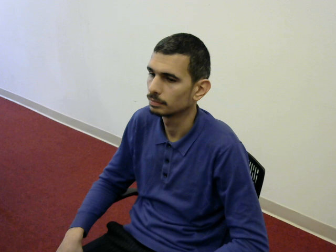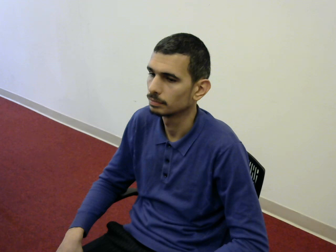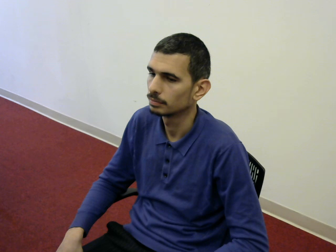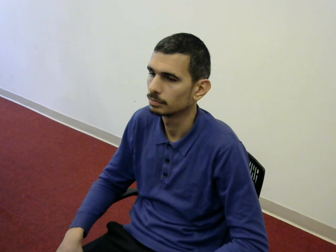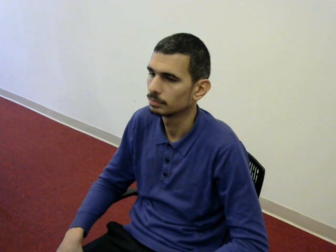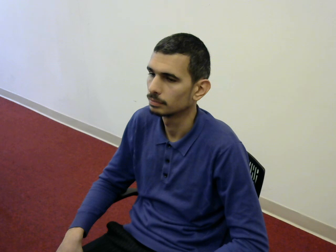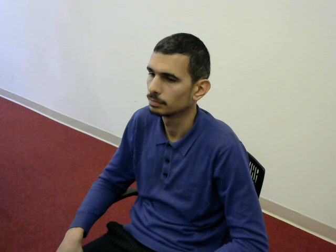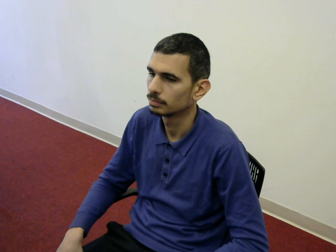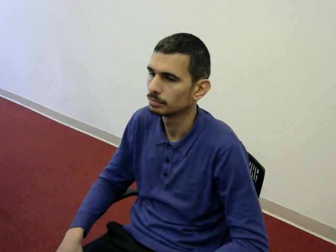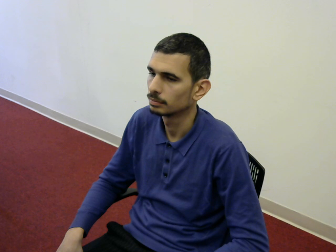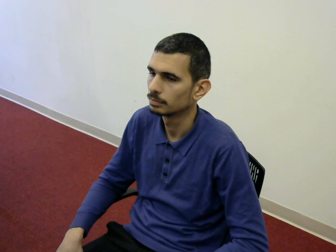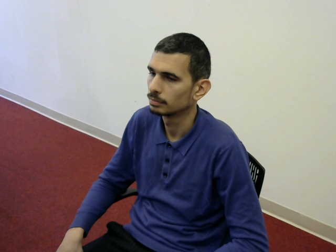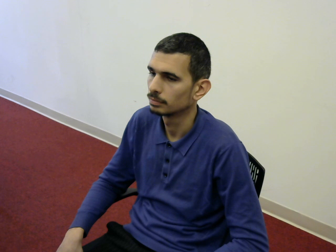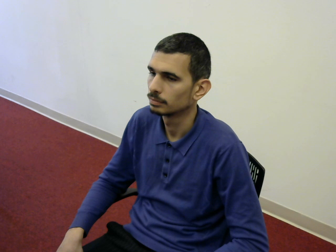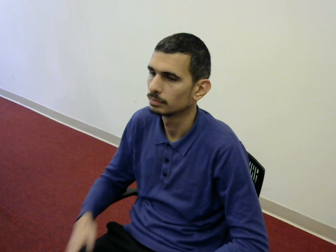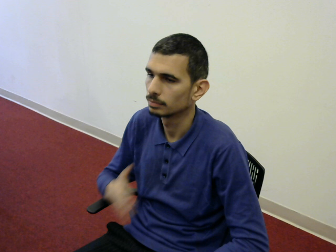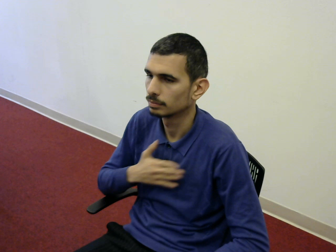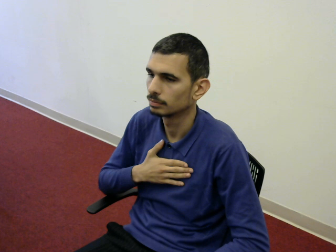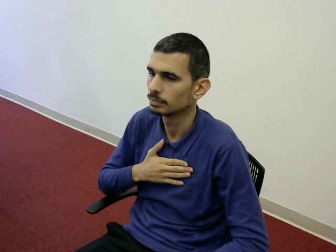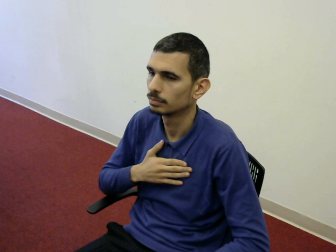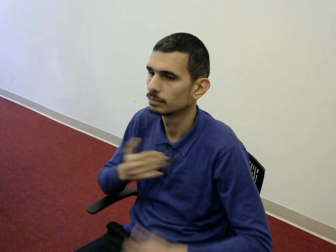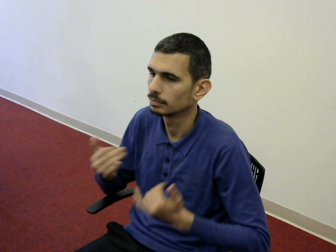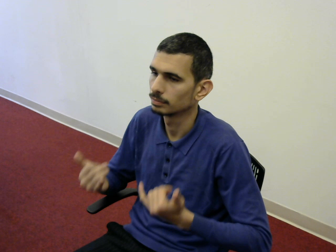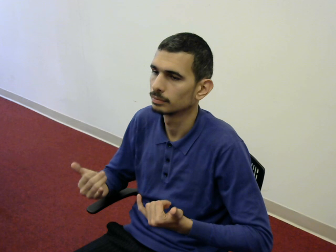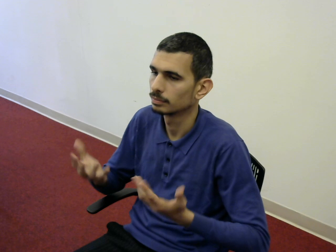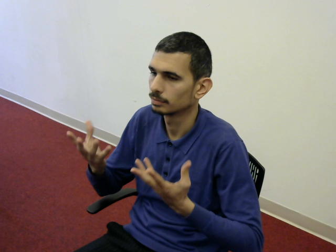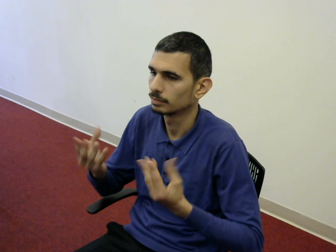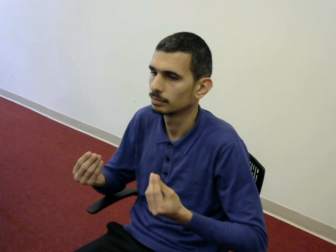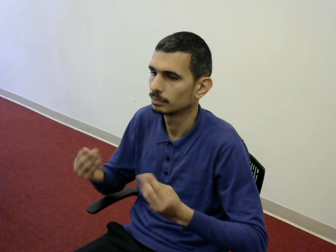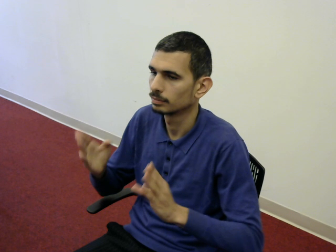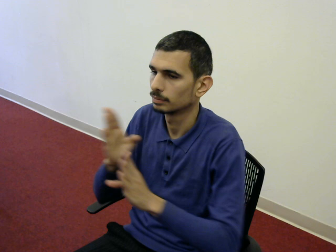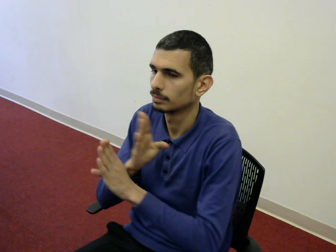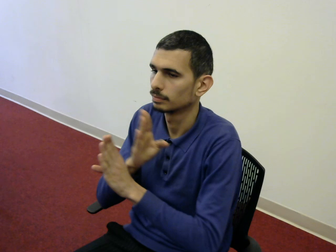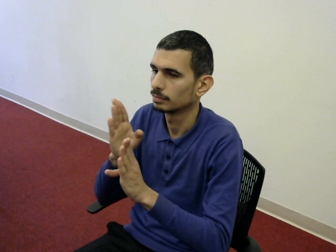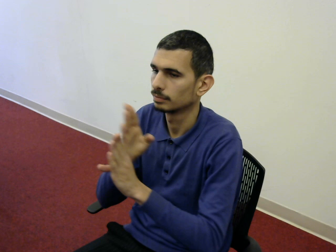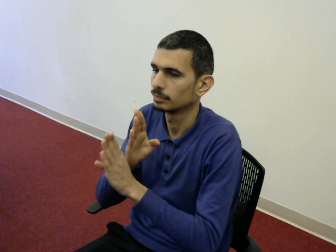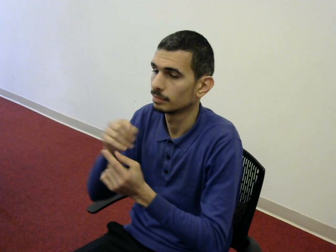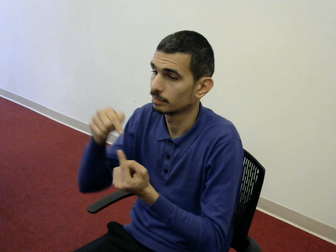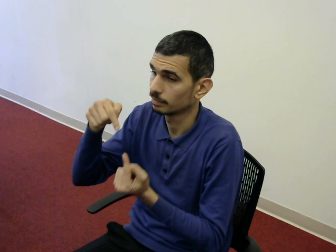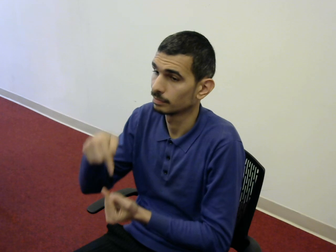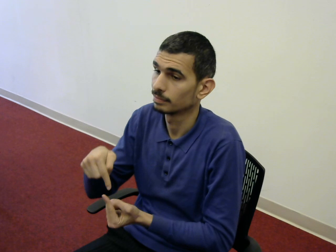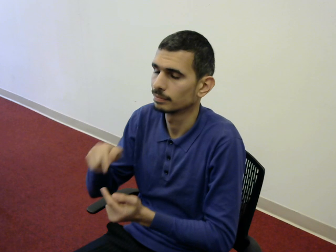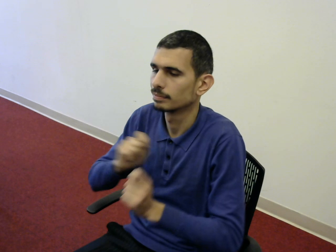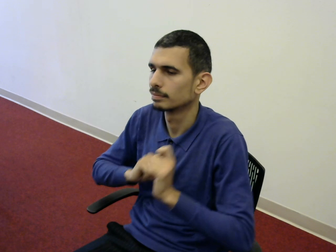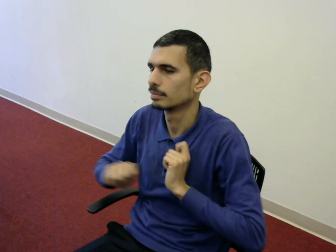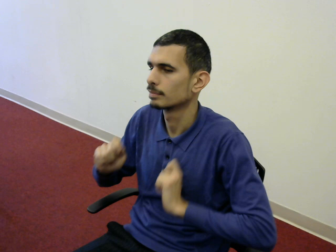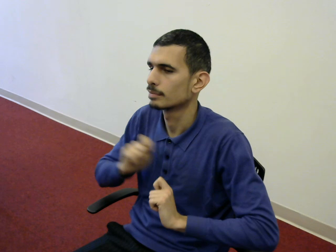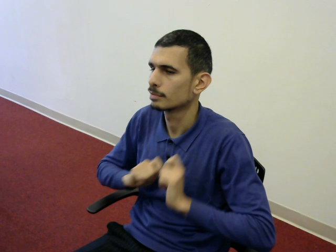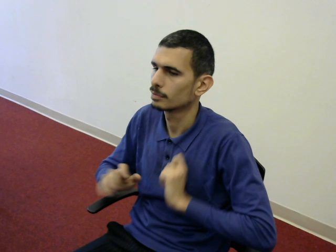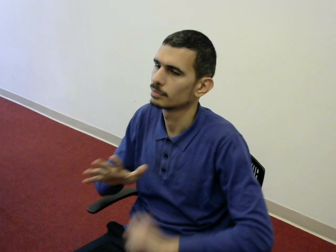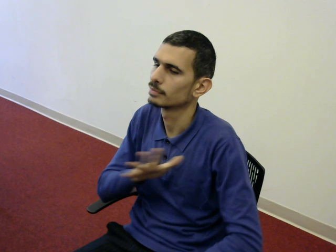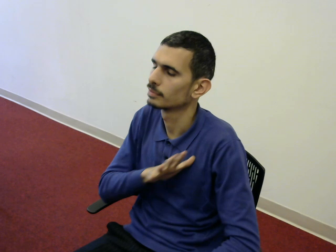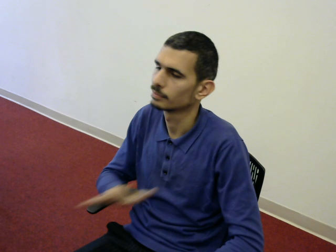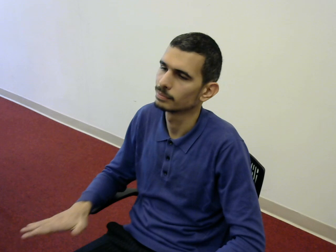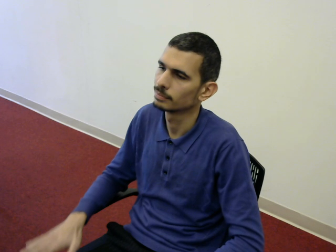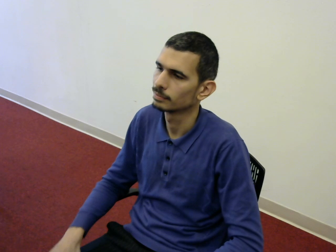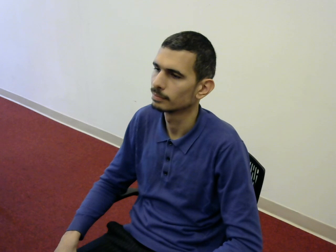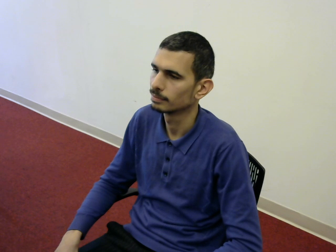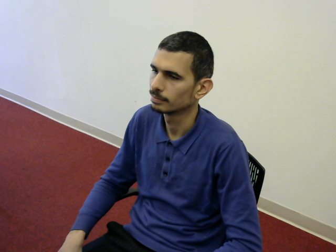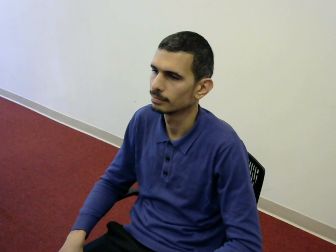Mən bu gün havaya uyğun geyinməmişəm